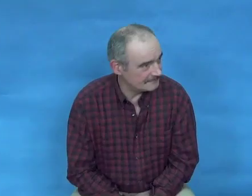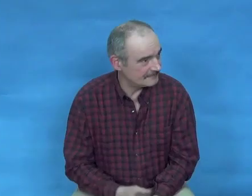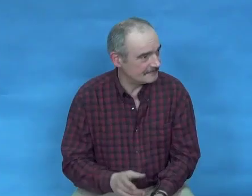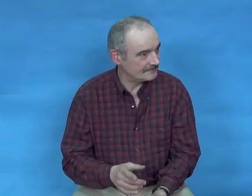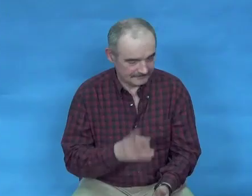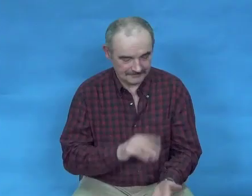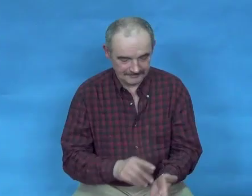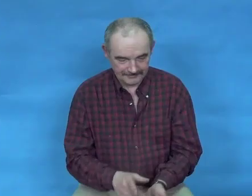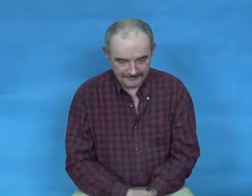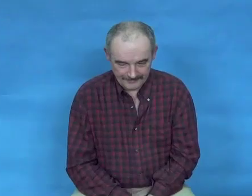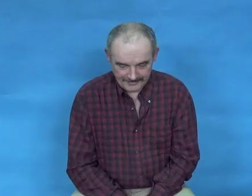Powtórz.